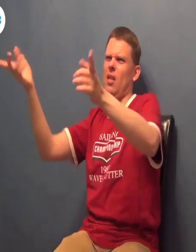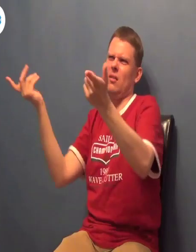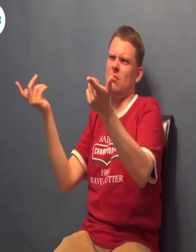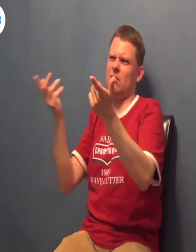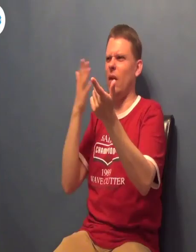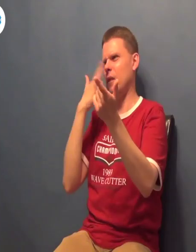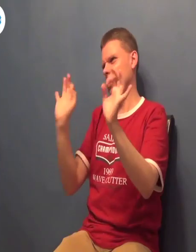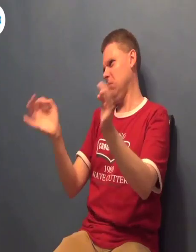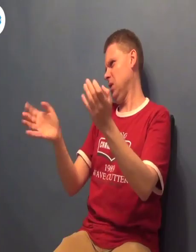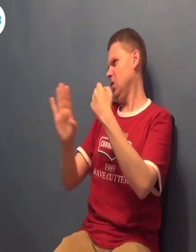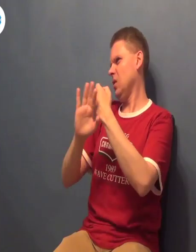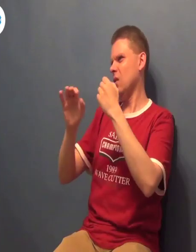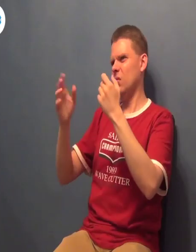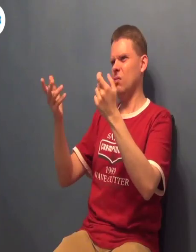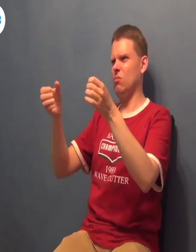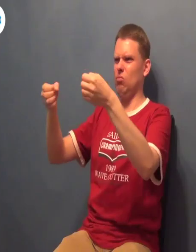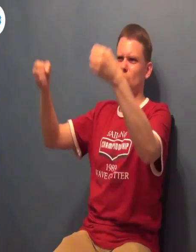Wyglądają na drzewa, są gałęzie.